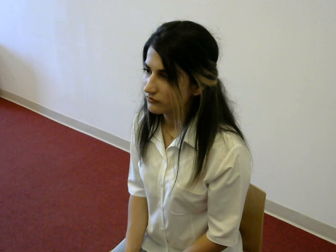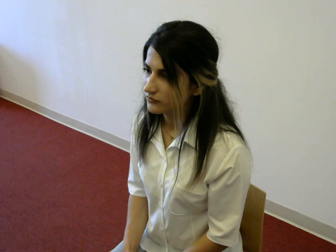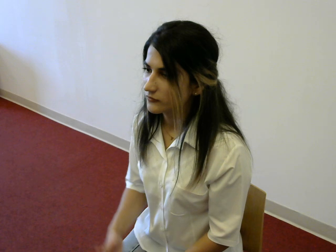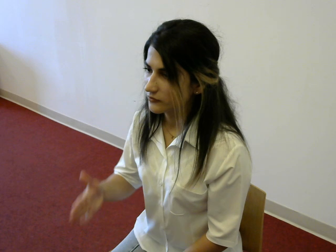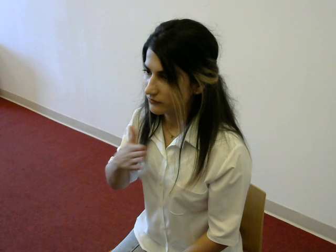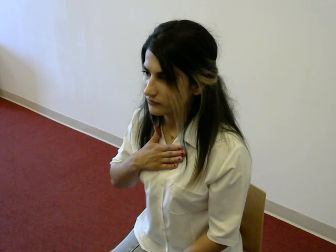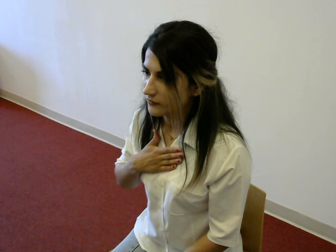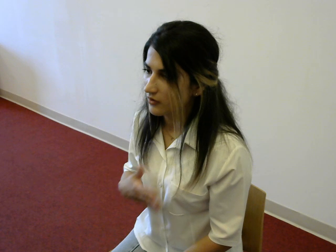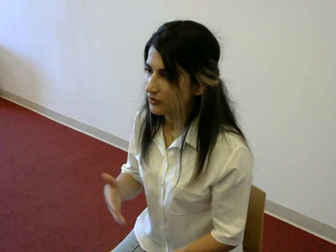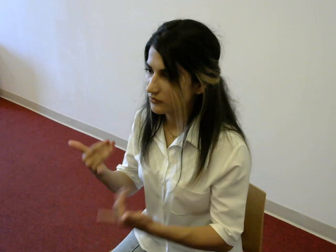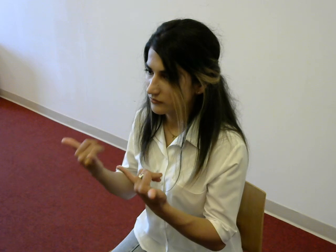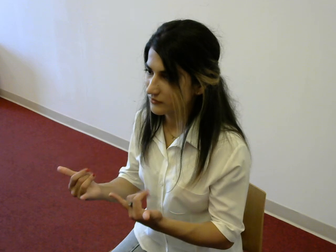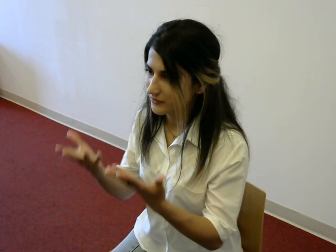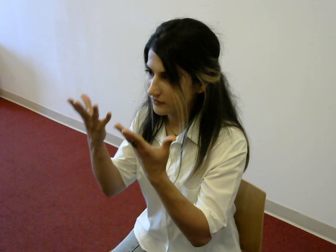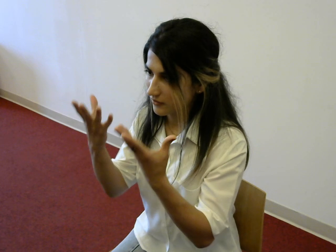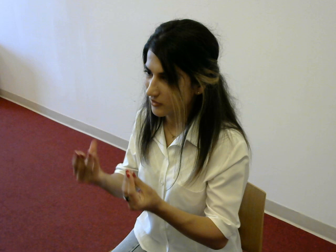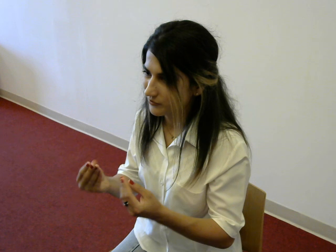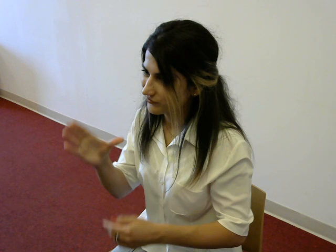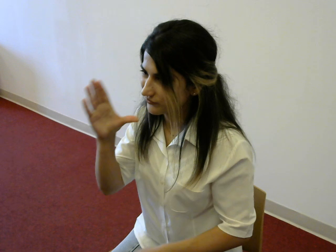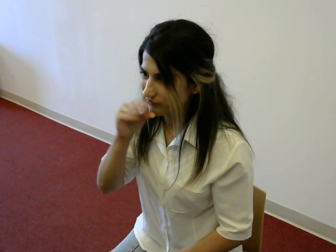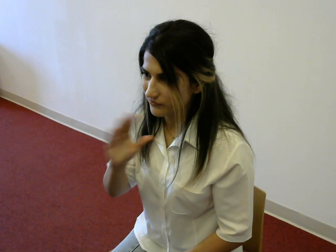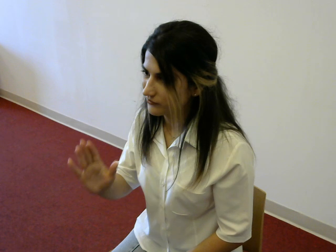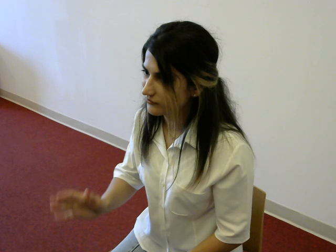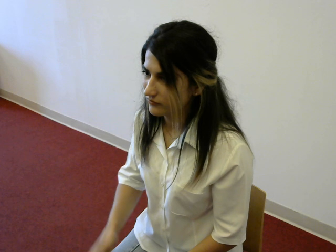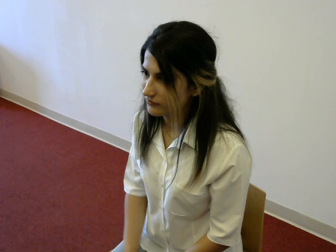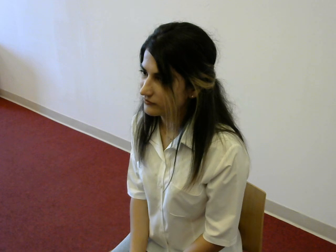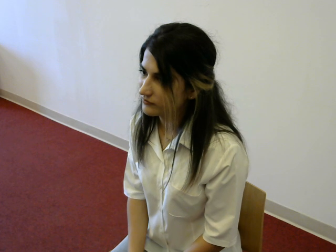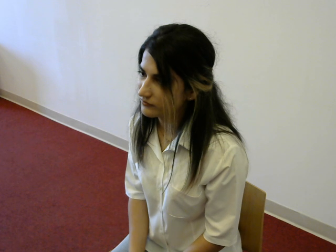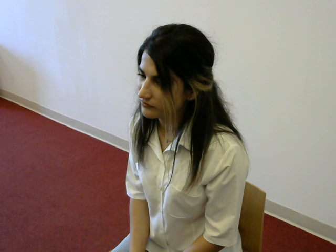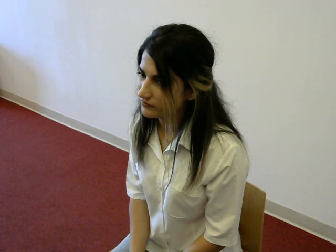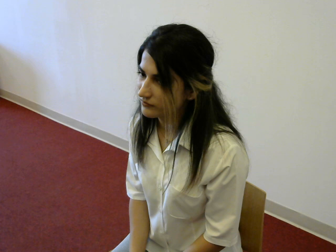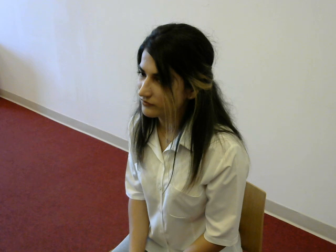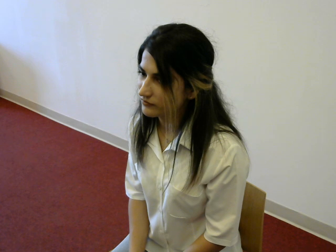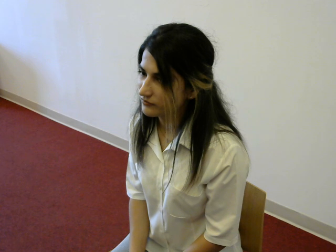Məndə bu gün alınmır